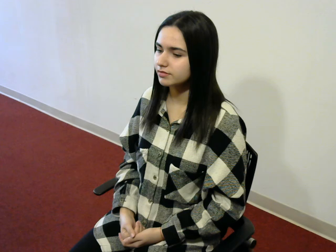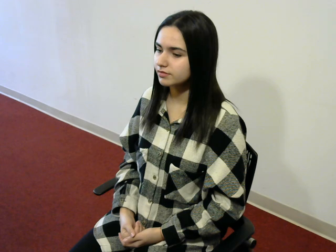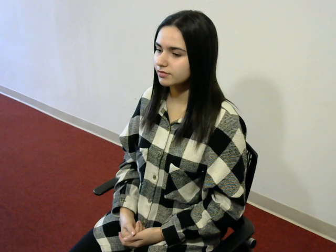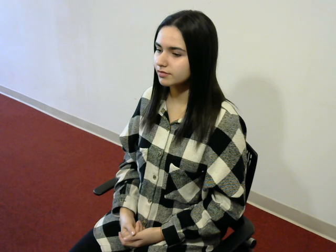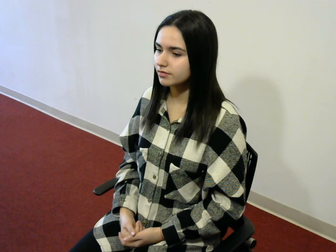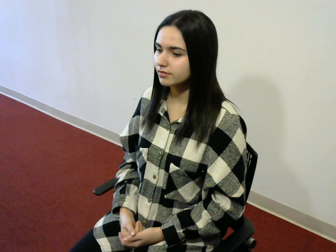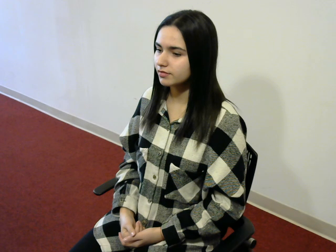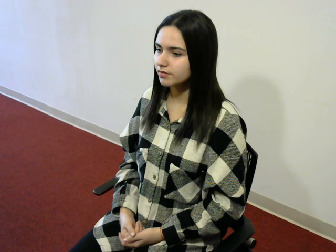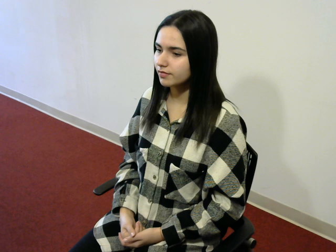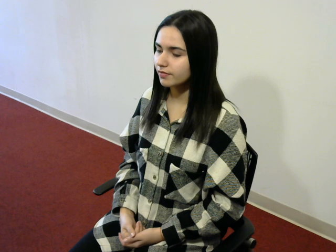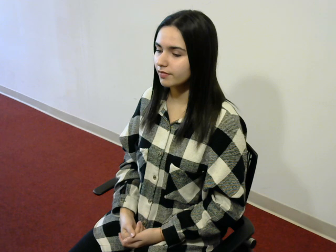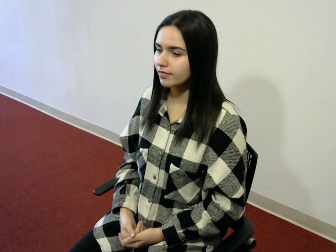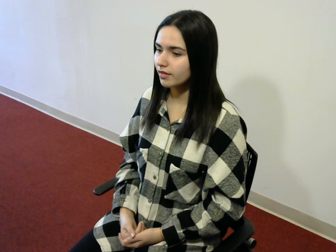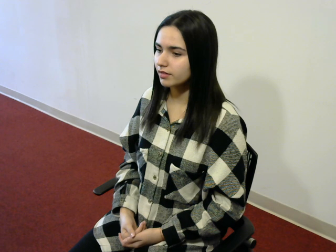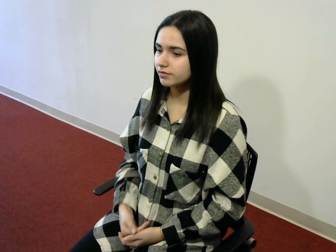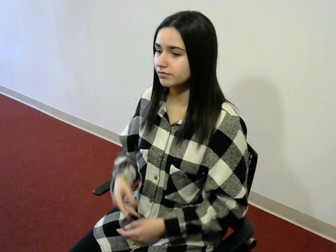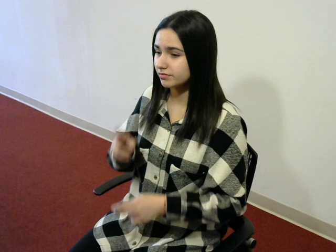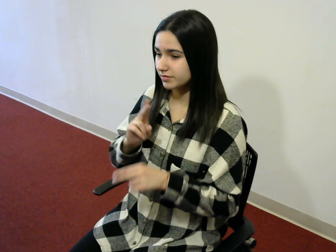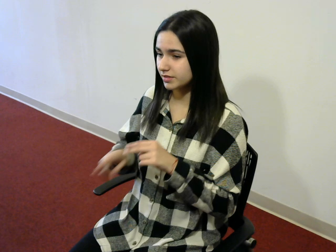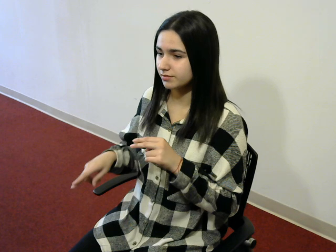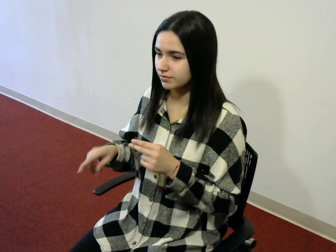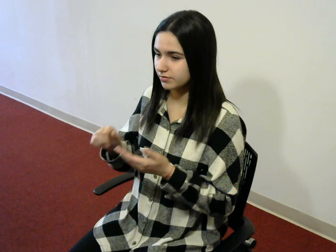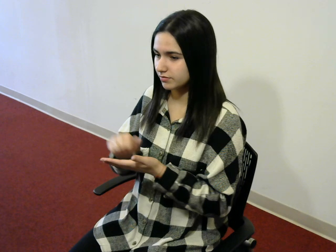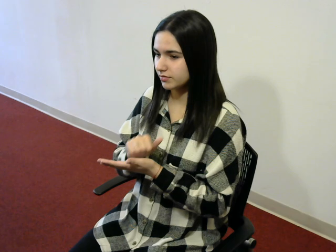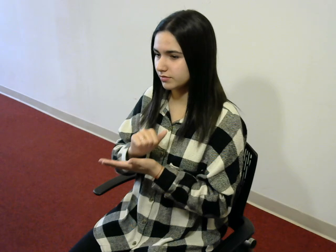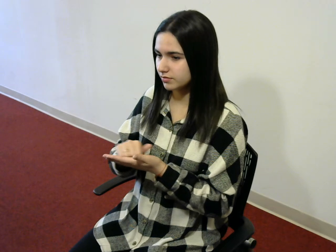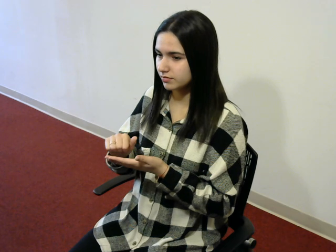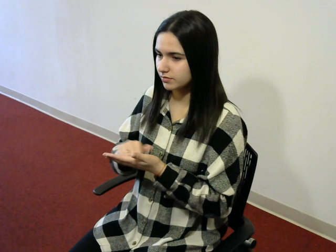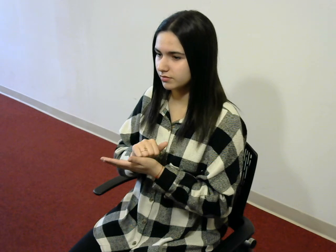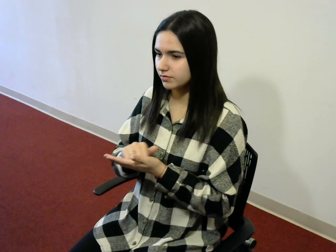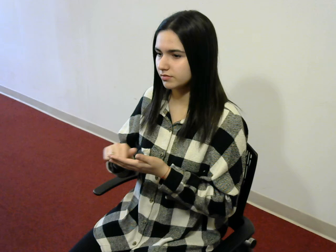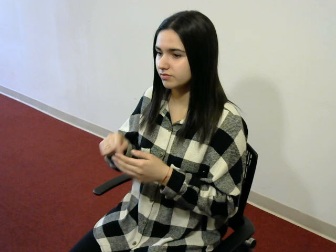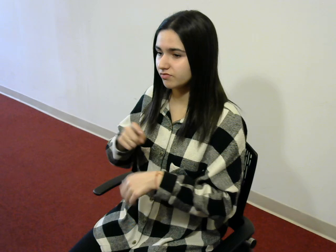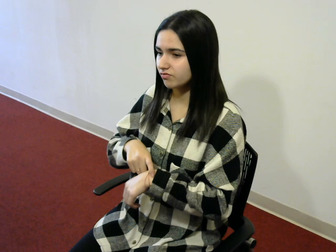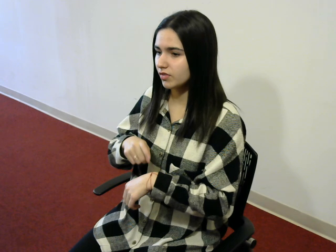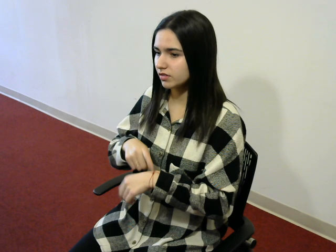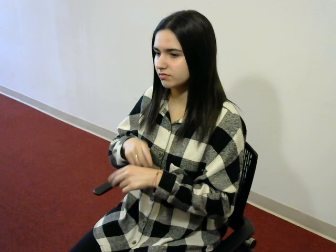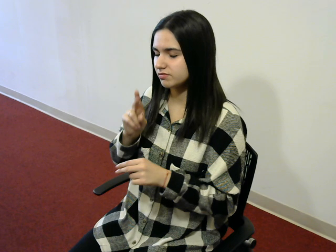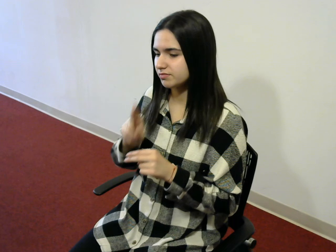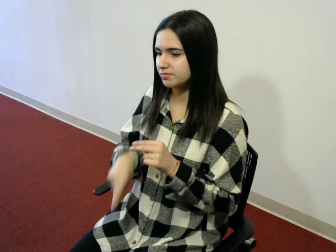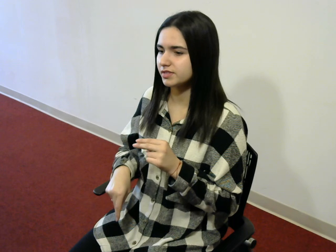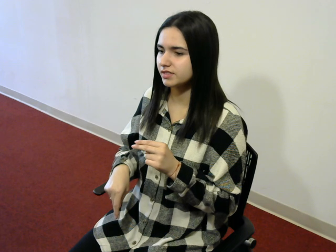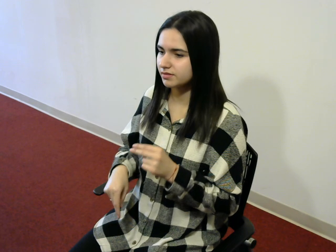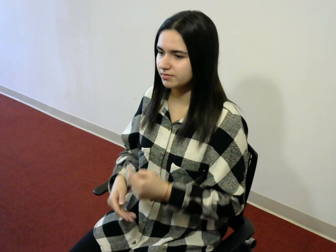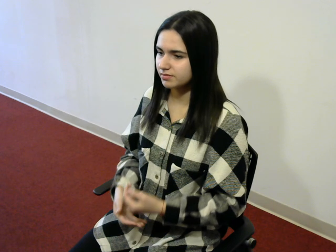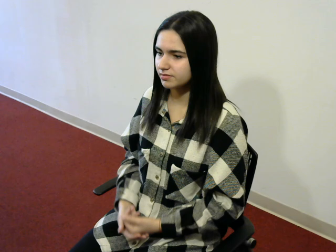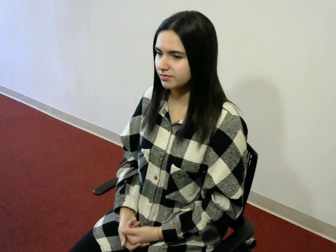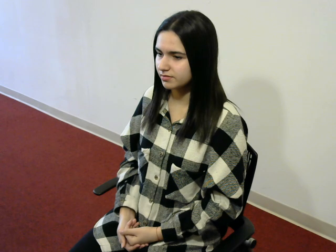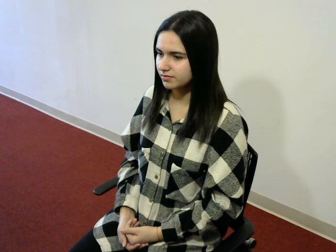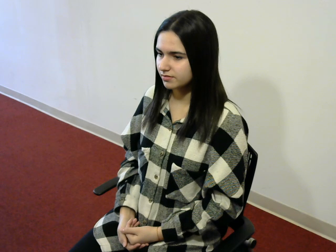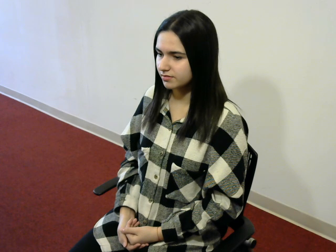İtmiş sənədin vaxtı bitib